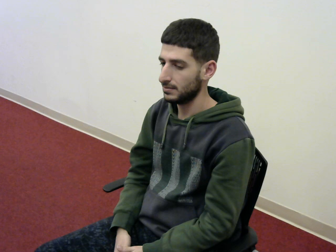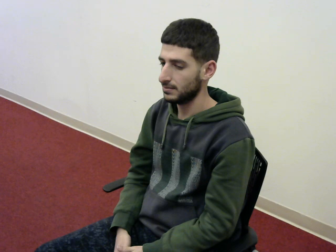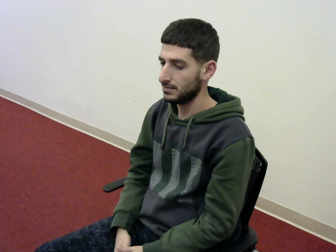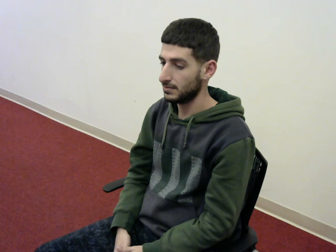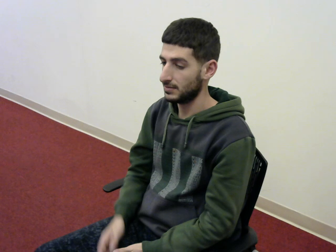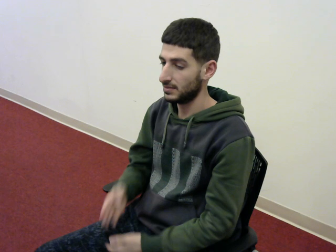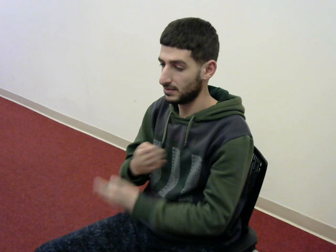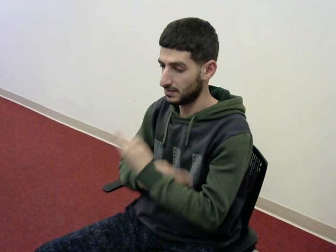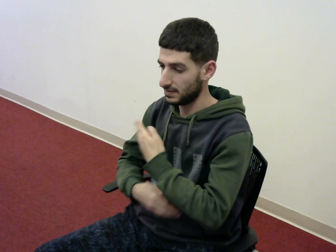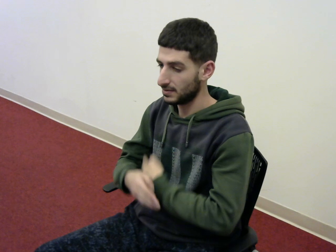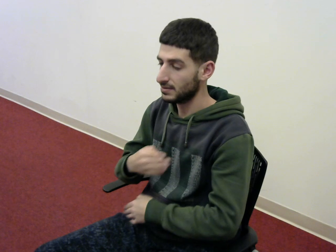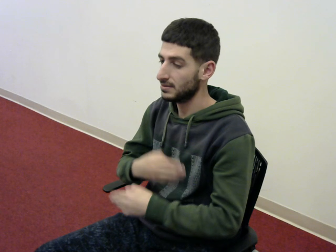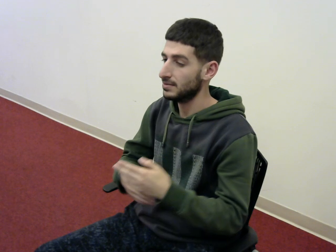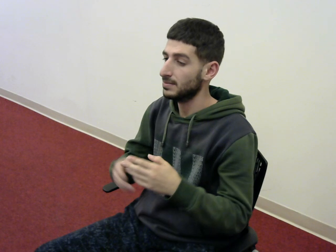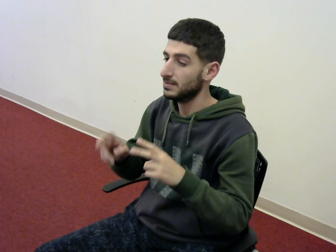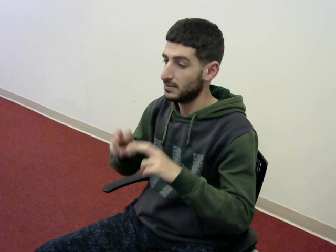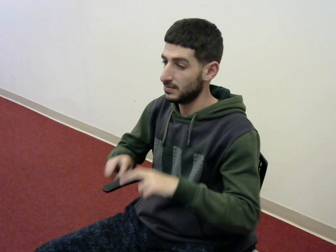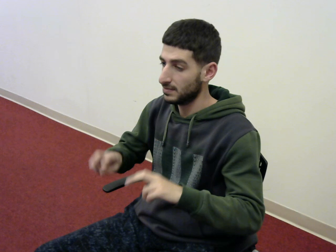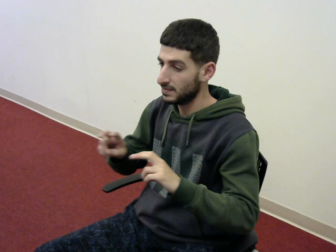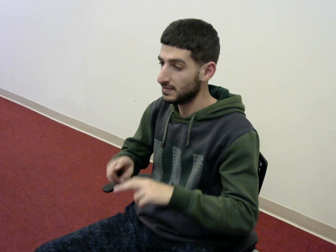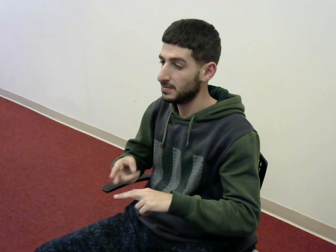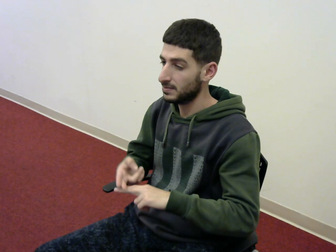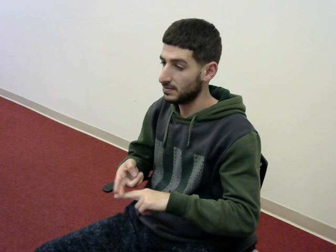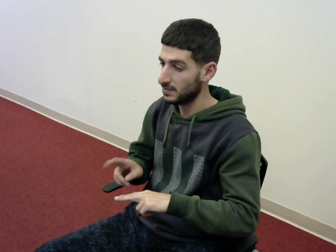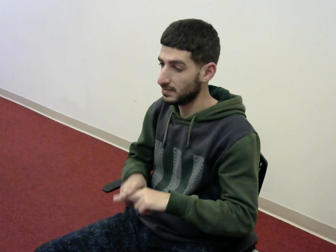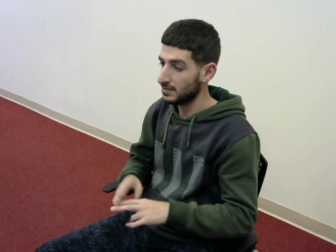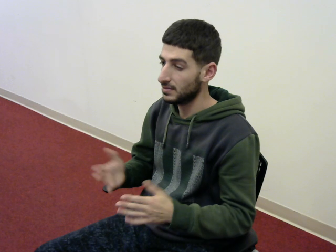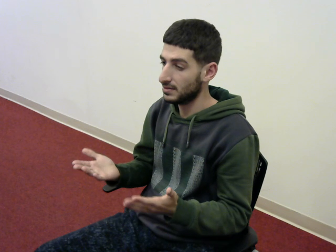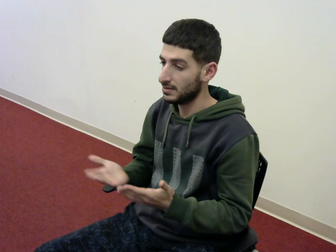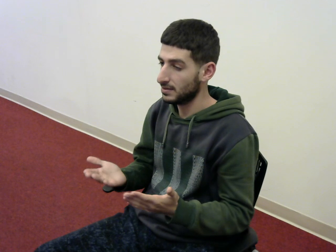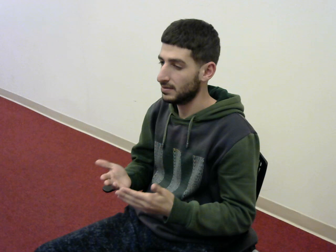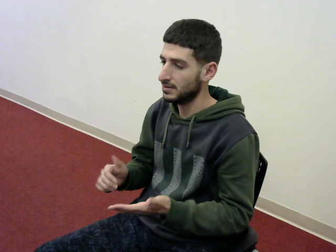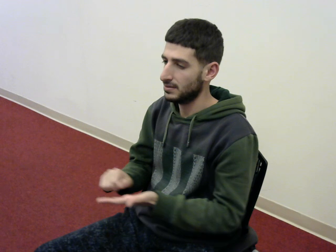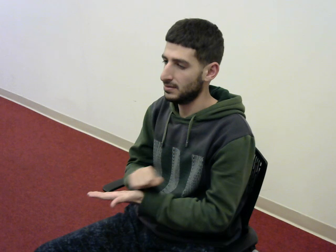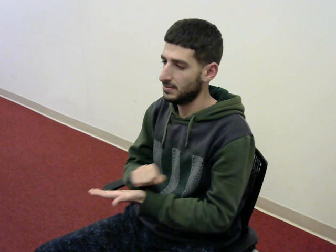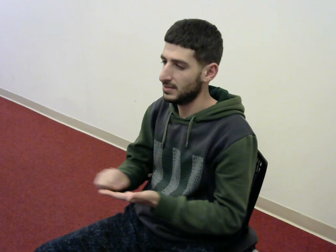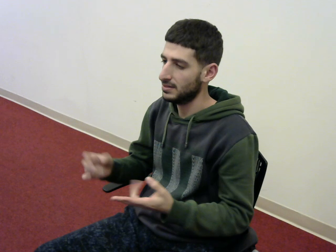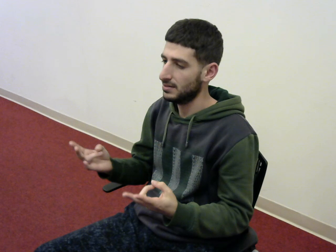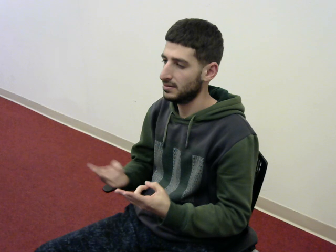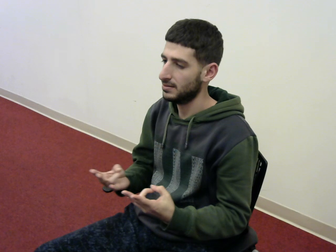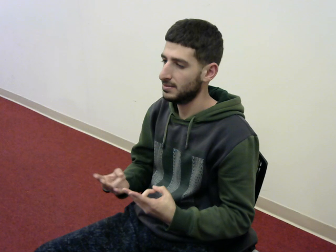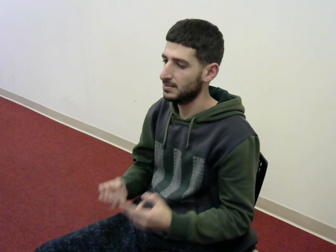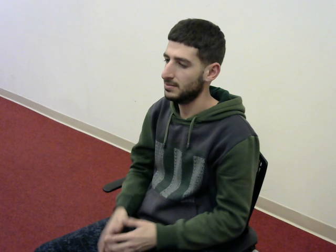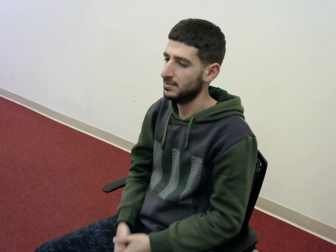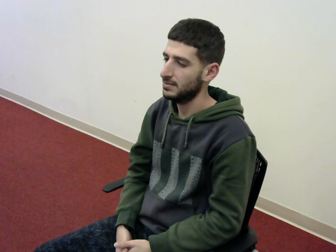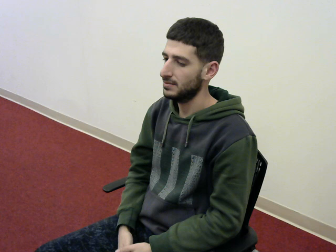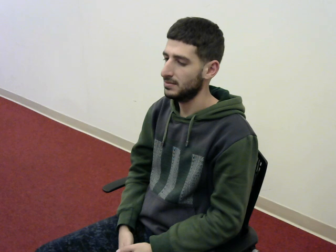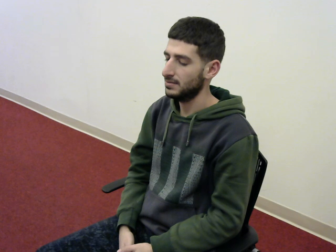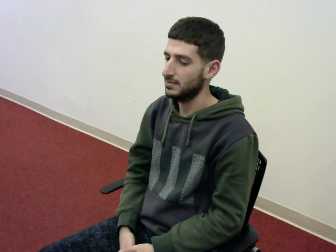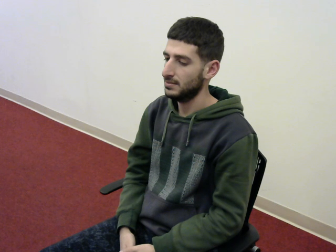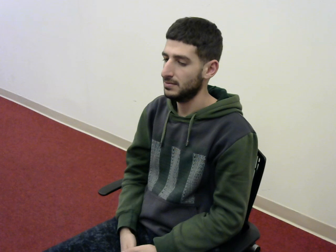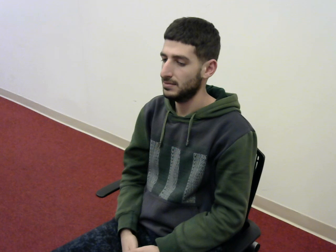Əlilliyin müəyyən edilməsi üçün hansı sənədlər lazımdır